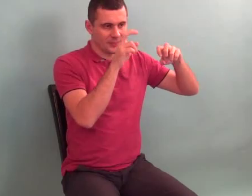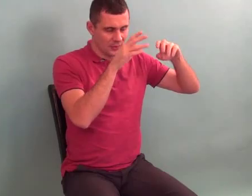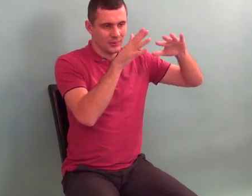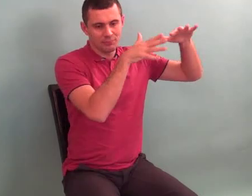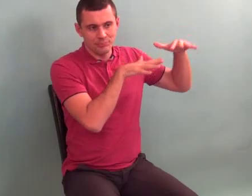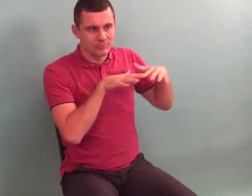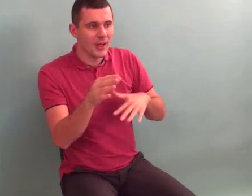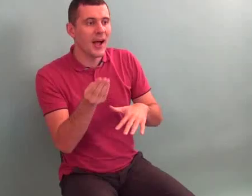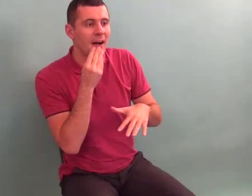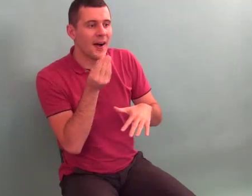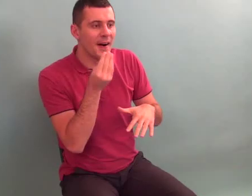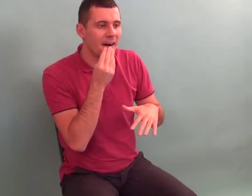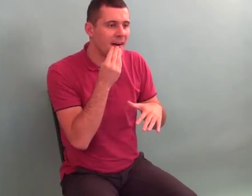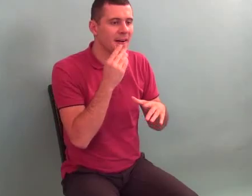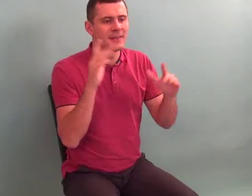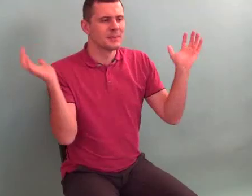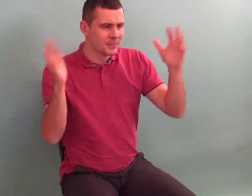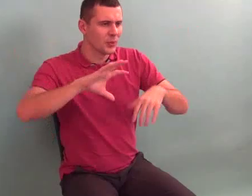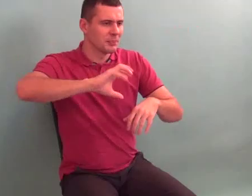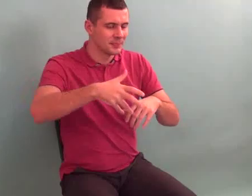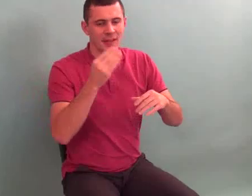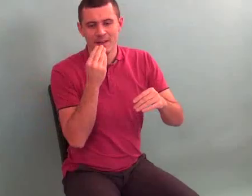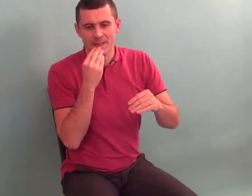Idą do jadalni całą grupą.